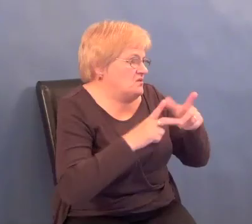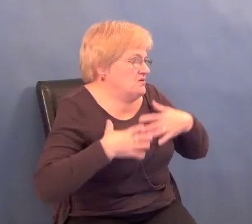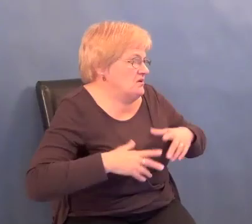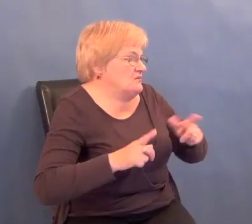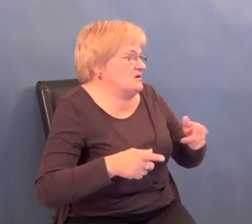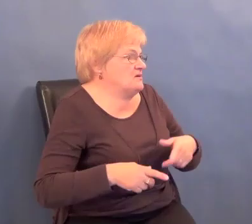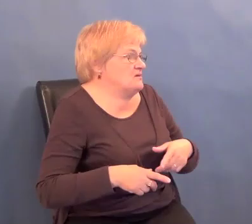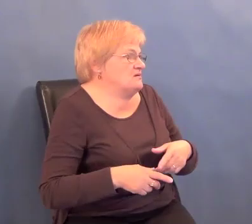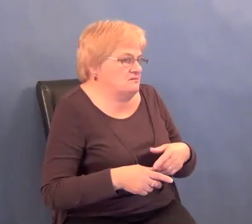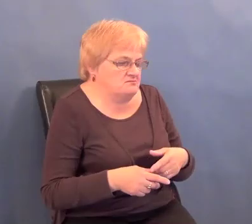Konie nie mogą się myć.